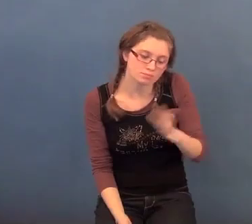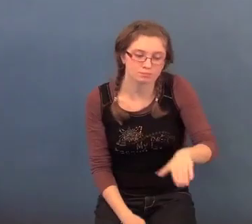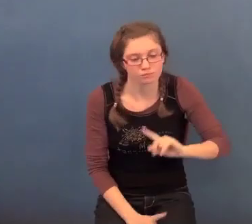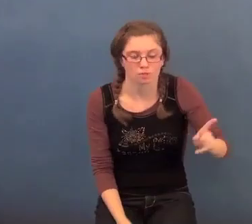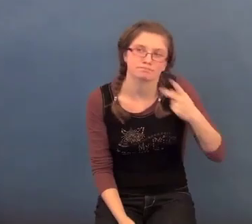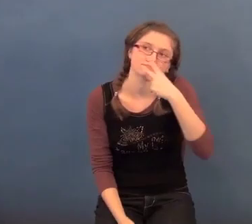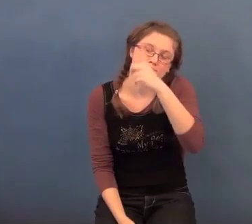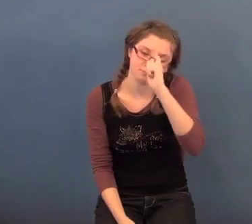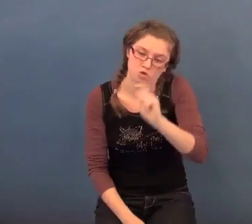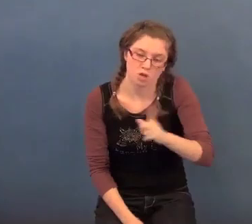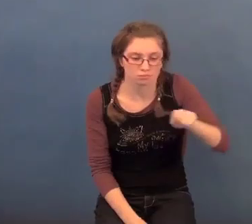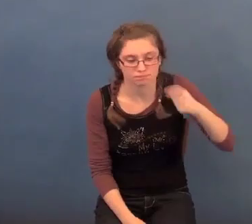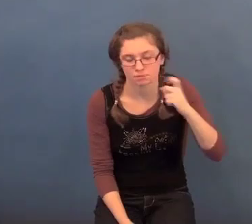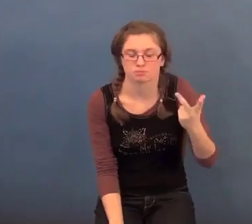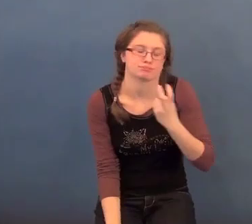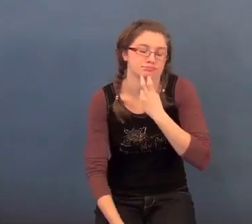Widać znak informujący o tym, że im wchodzić nie wolno, bo mogłyby zostać przy zabawie porażone prądem.